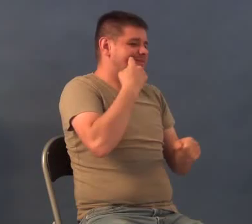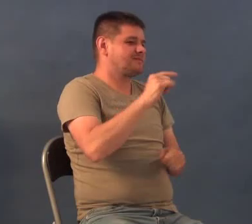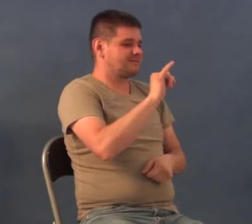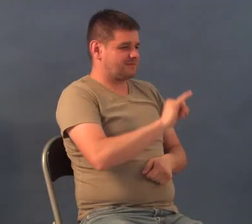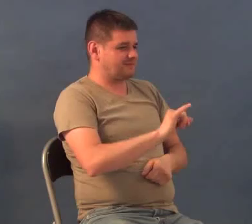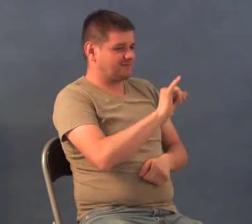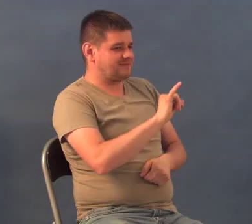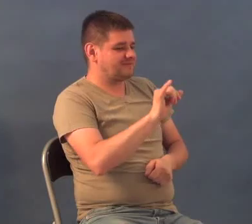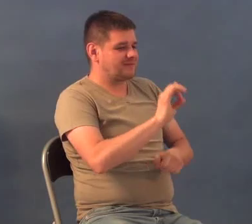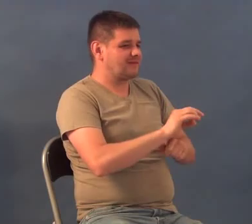Policjant patrzy i zastanawia się,